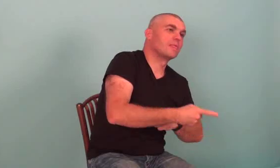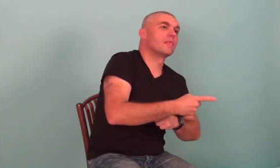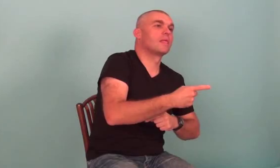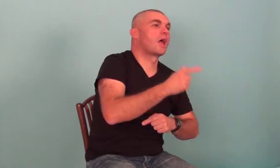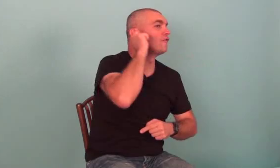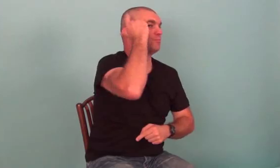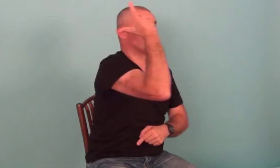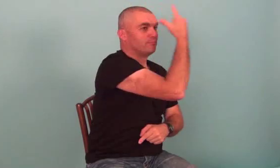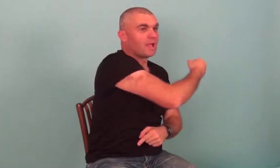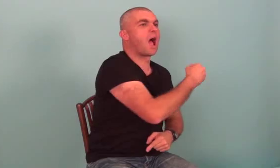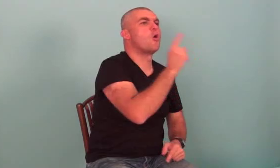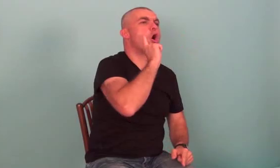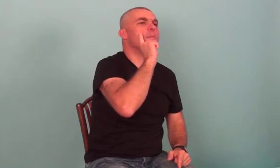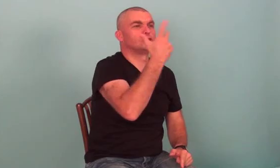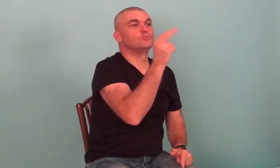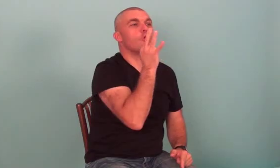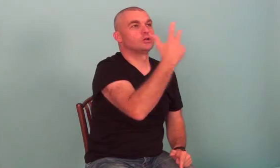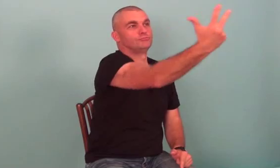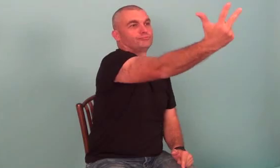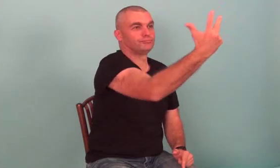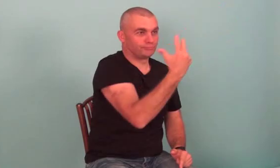Dziewczyna odjechała, a podchodzi trzech młodych chłopców.